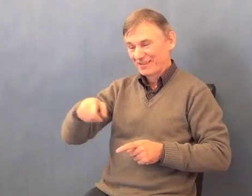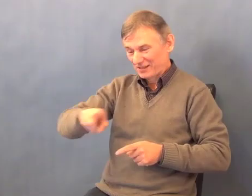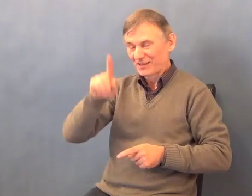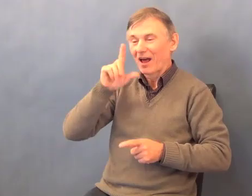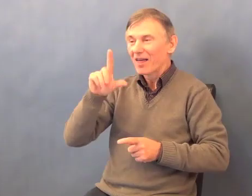To tutaj chodzić?